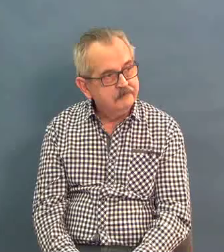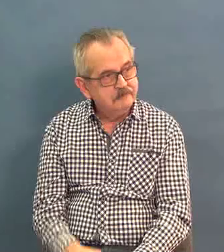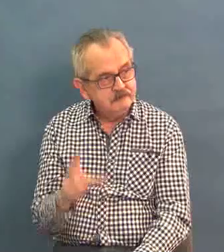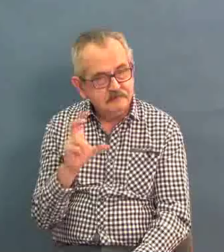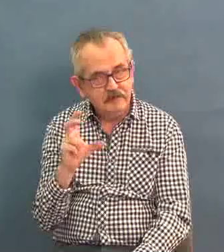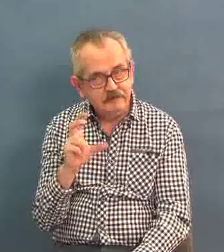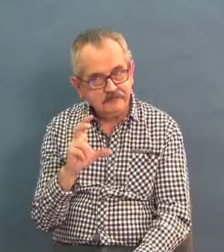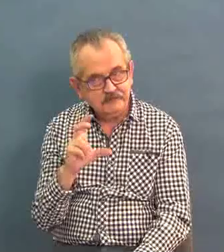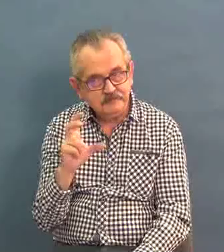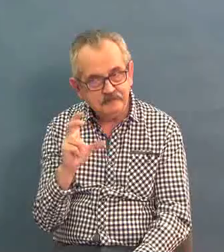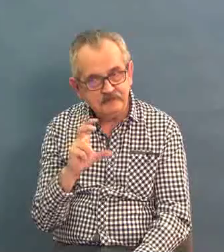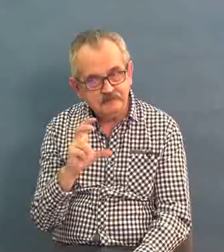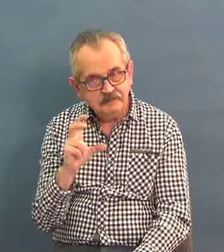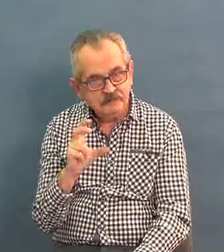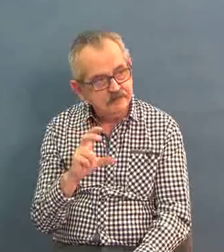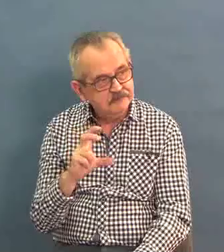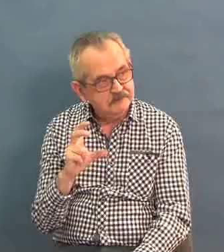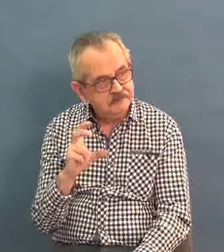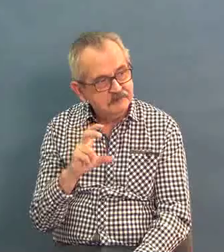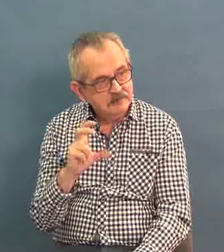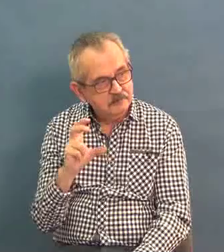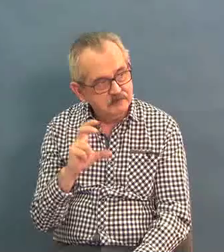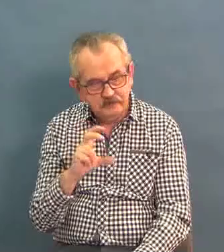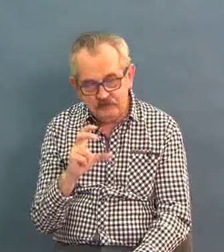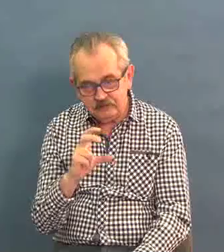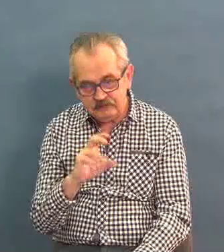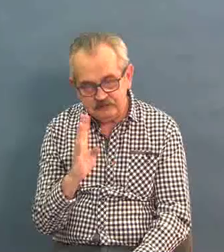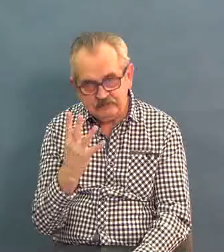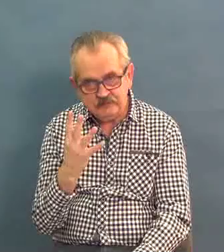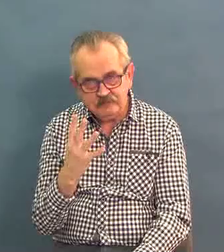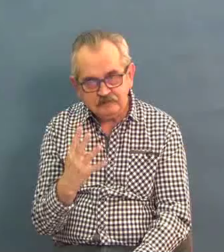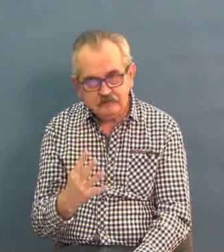Czwartek, czwartego.